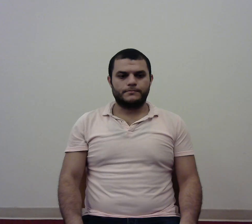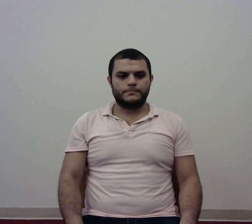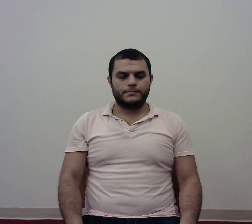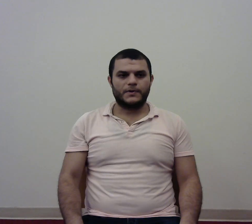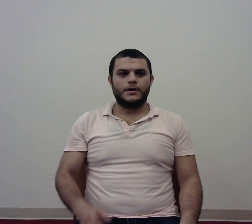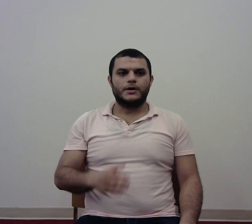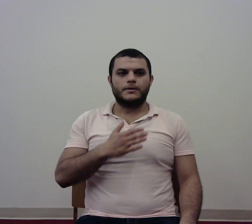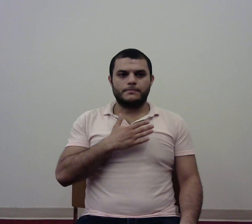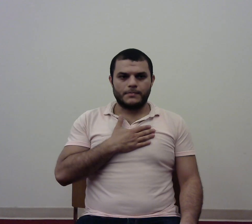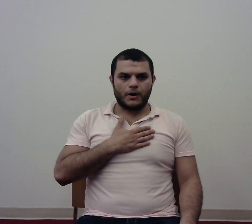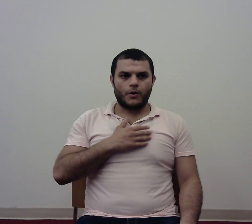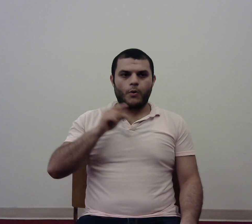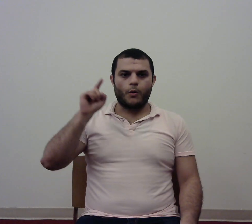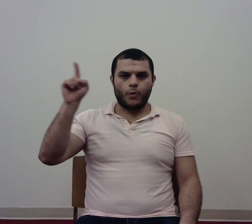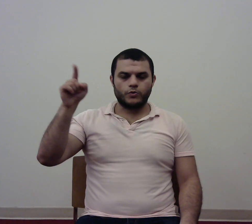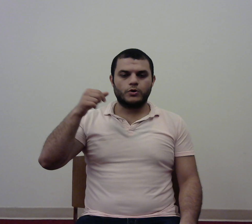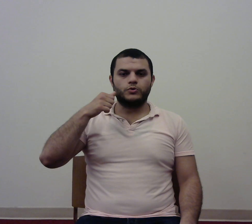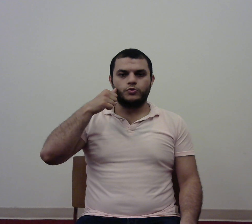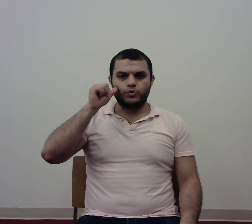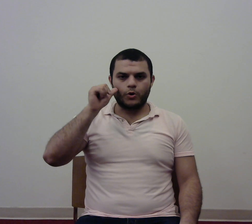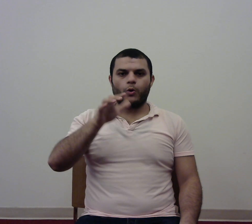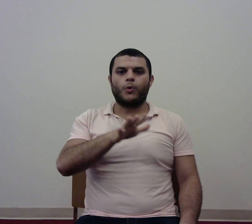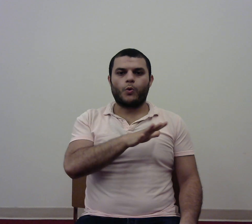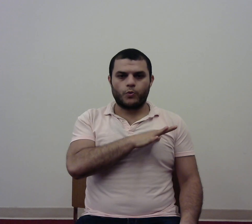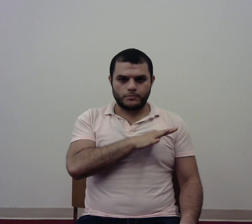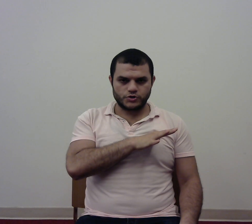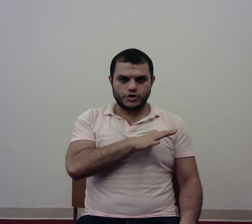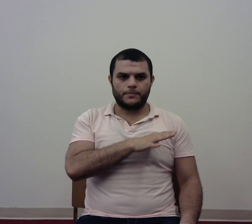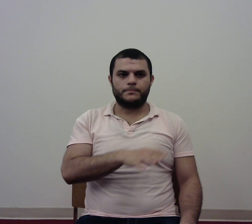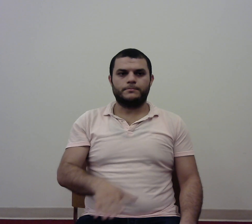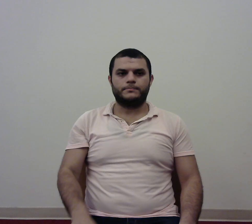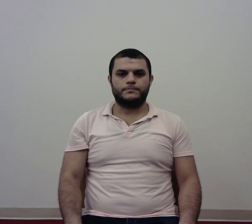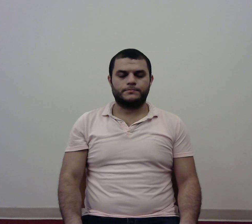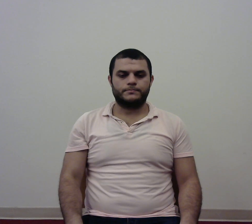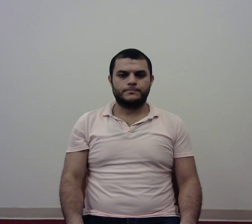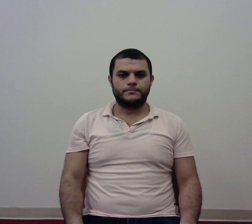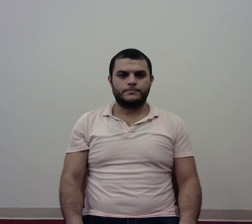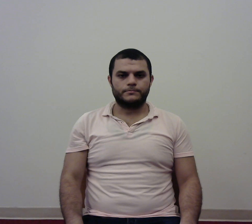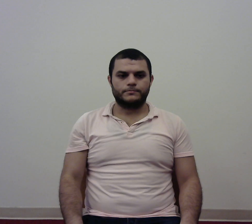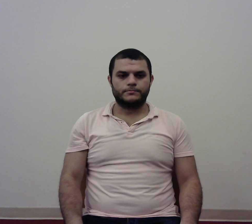Mən orda dünən olmuşam